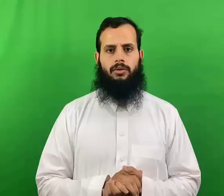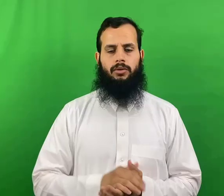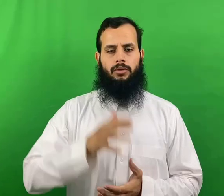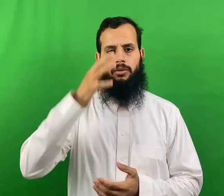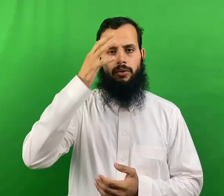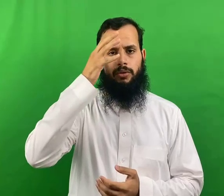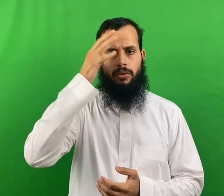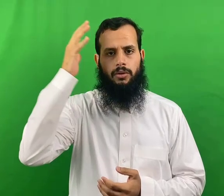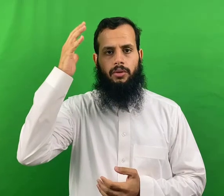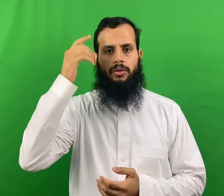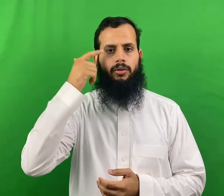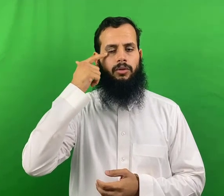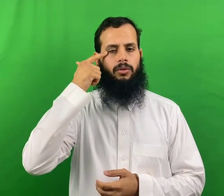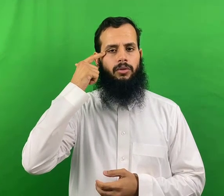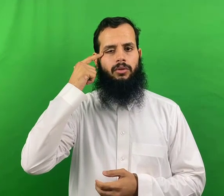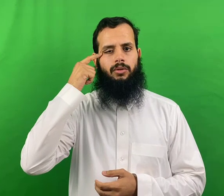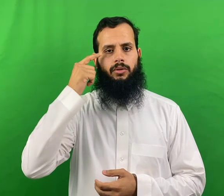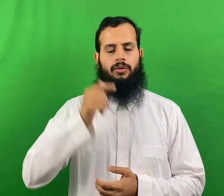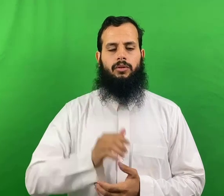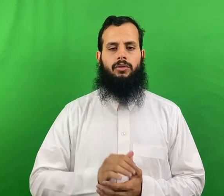البخاري